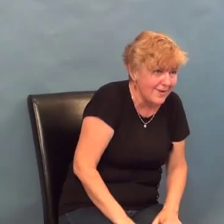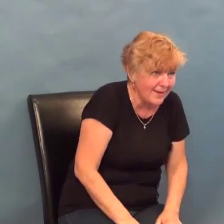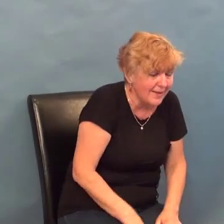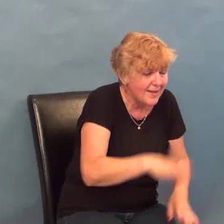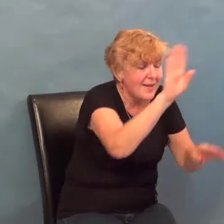Osobno.